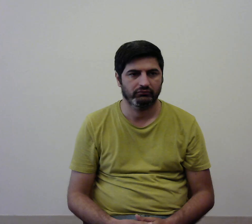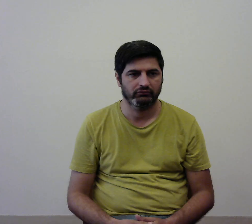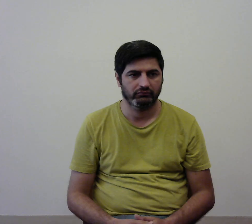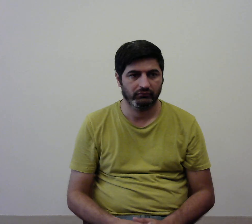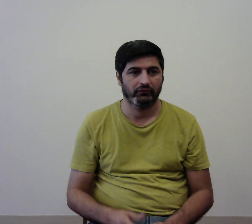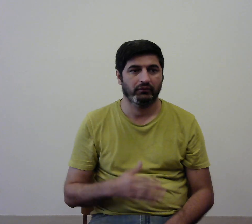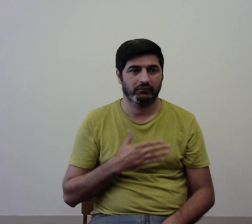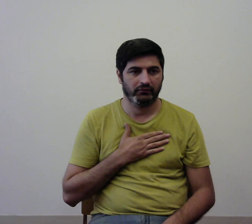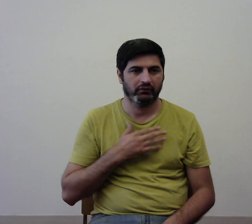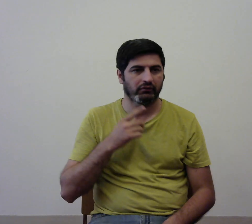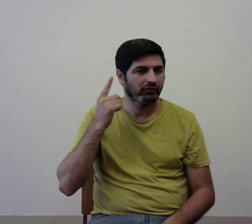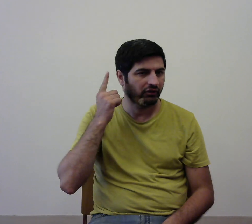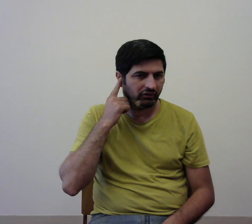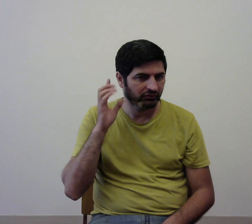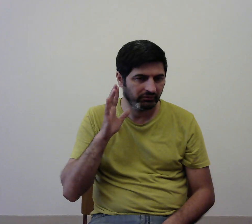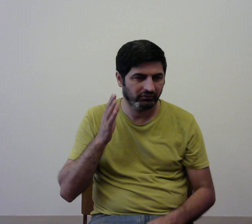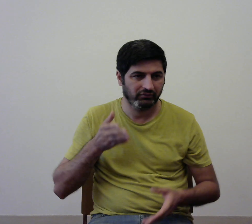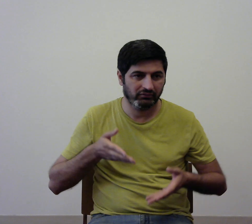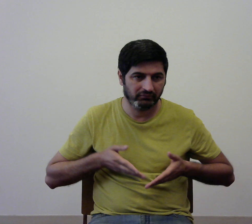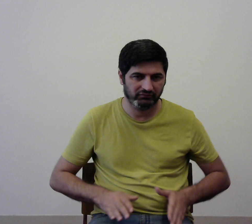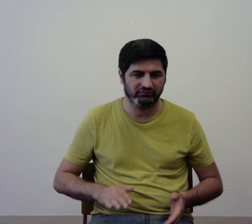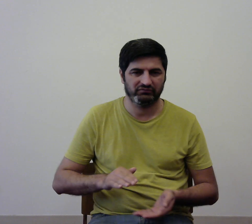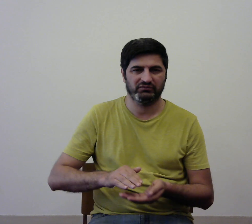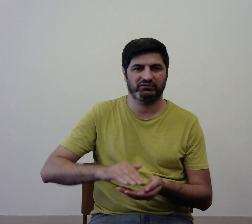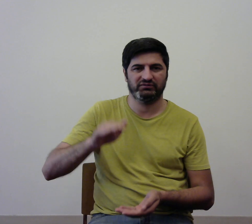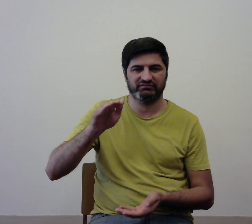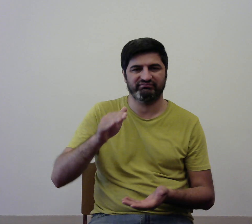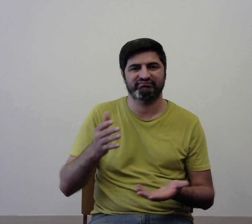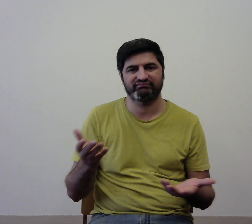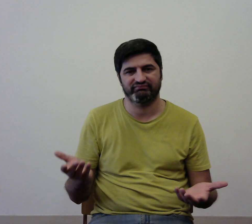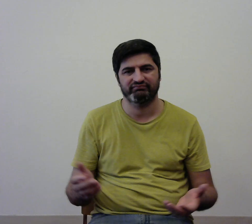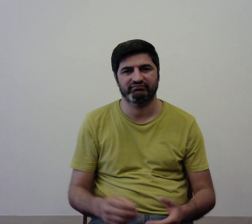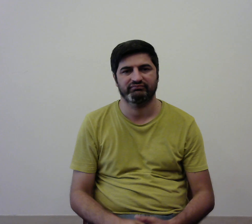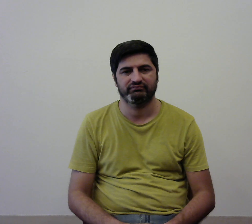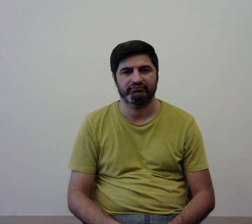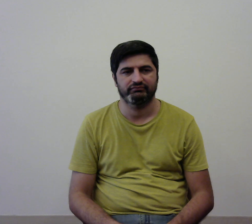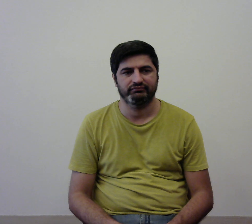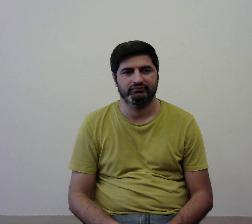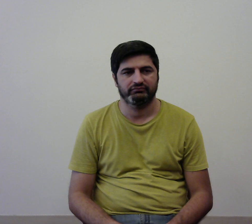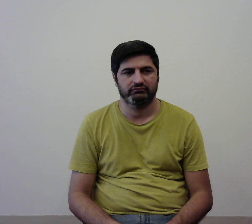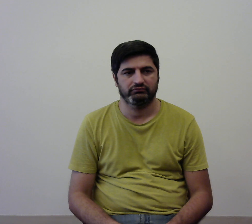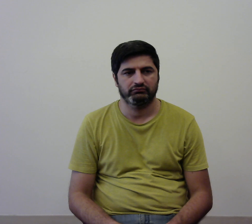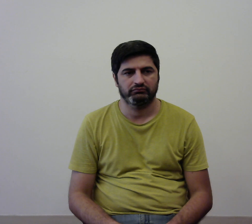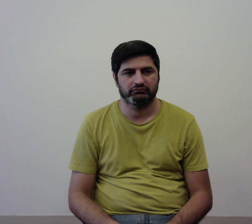Mənim eşitmə məhdudiyyətim anadangəlmədir